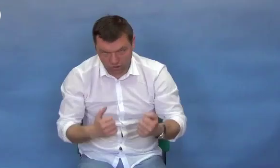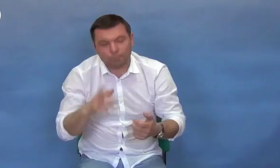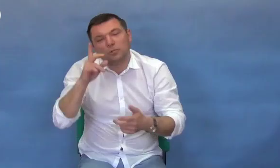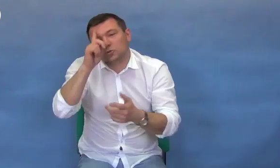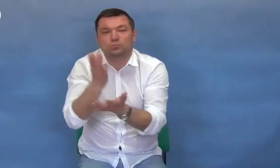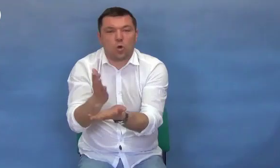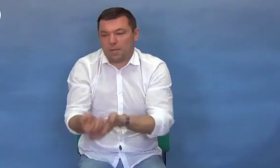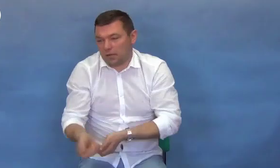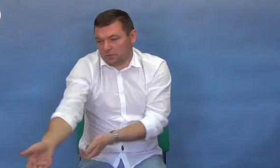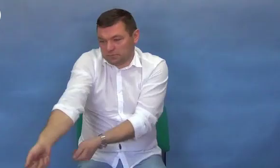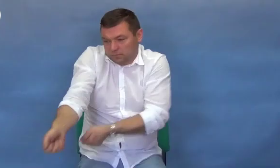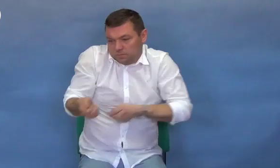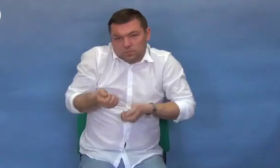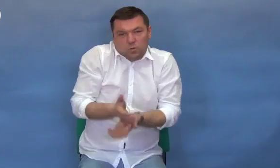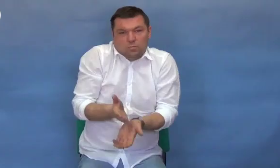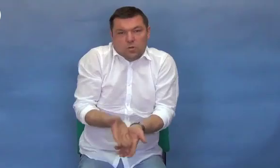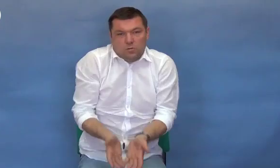Potem ludzie pomogą i wciągną na linie.